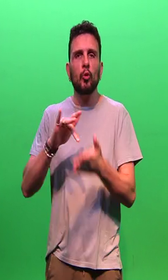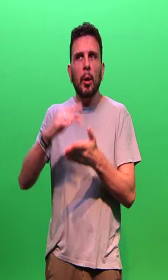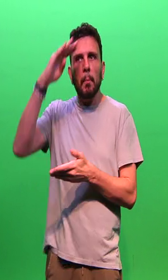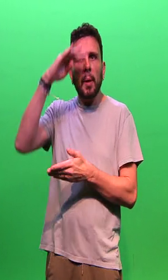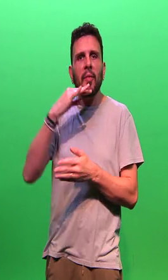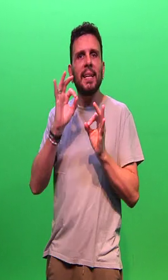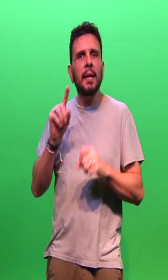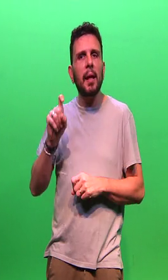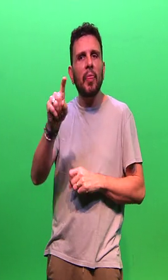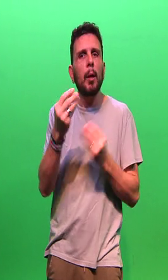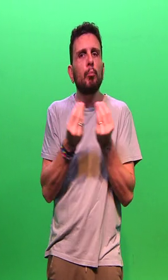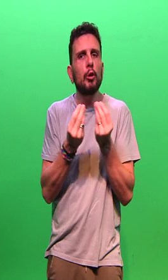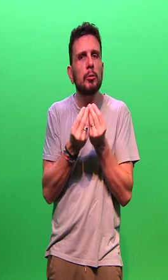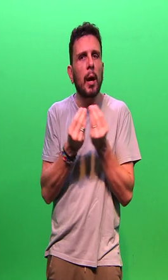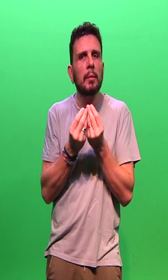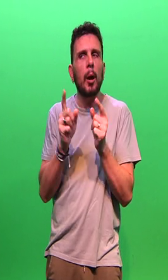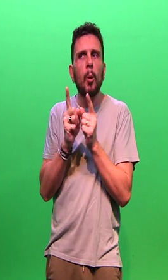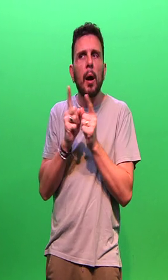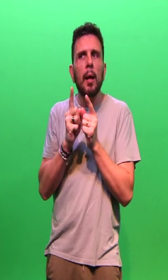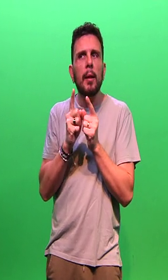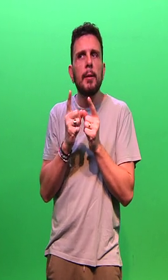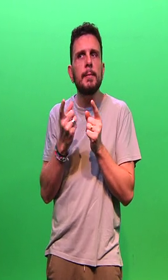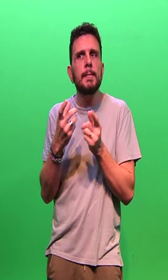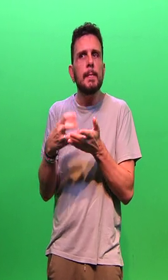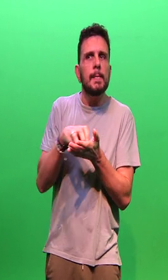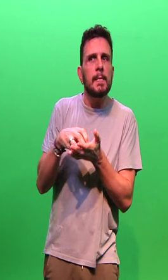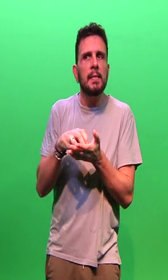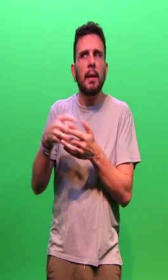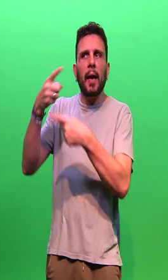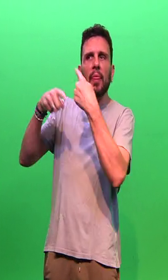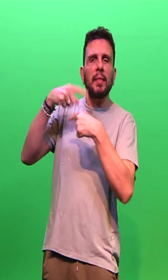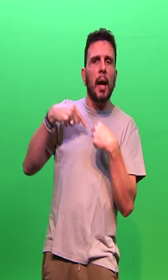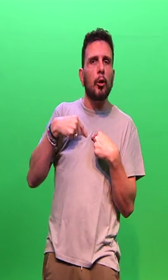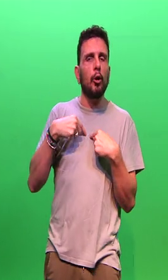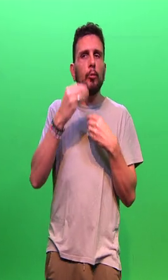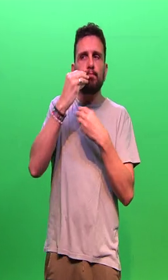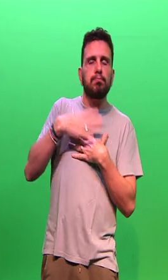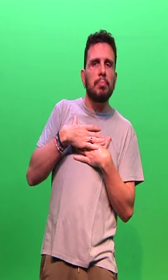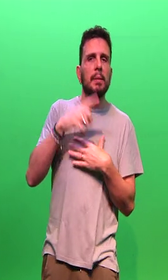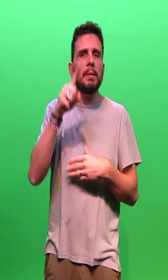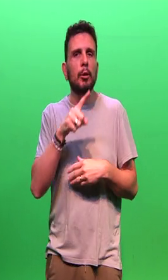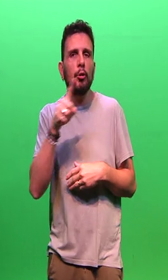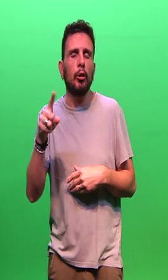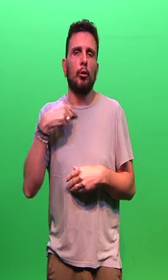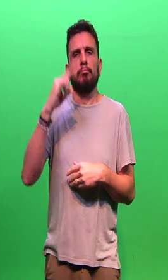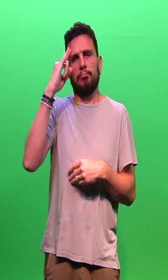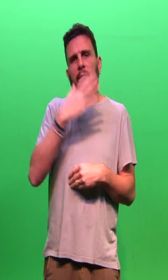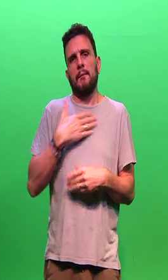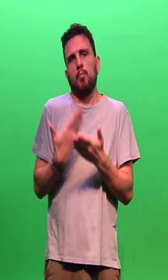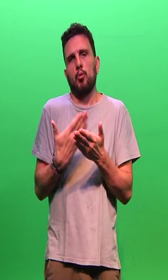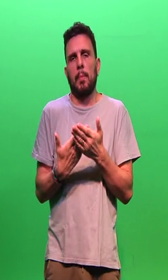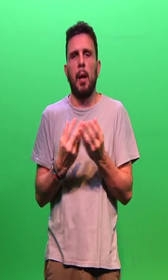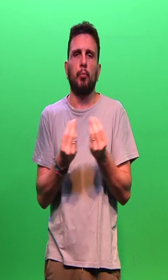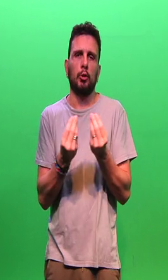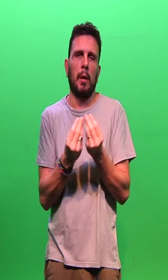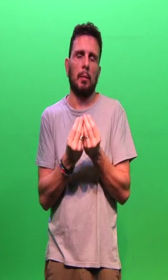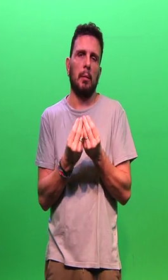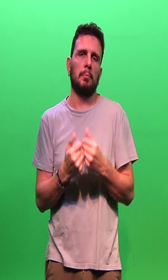El meu pare va tenir càncer de pròstata, i no sé si ho podria haver heretat o no, per si de cas he vingut perquè em fagin les proves.